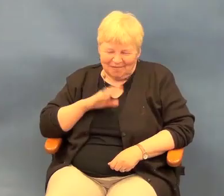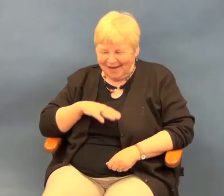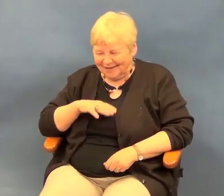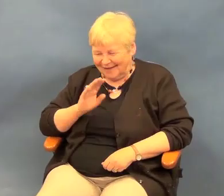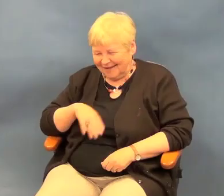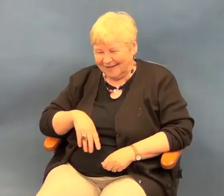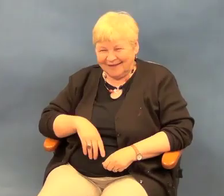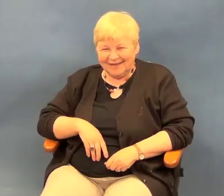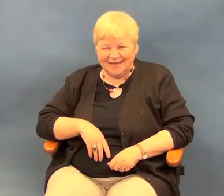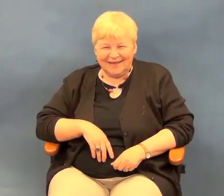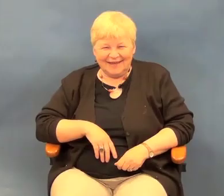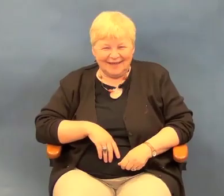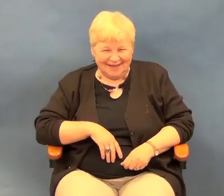To bajka!